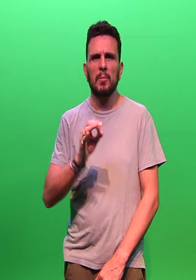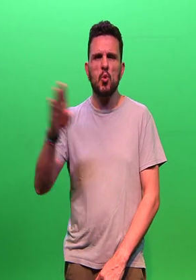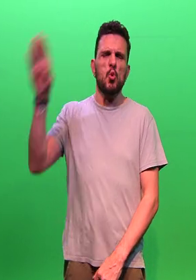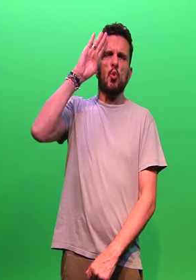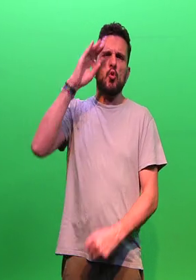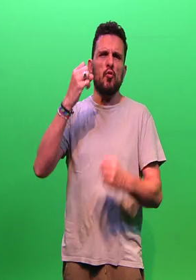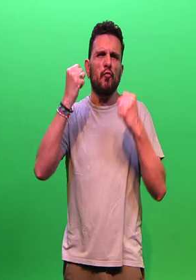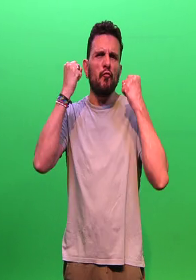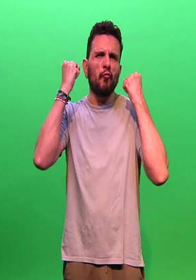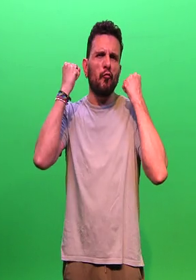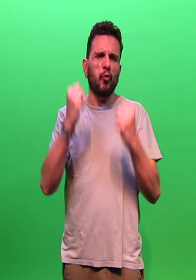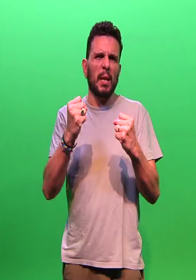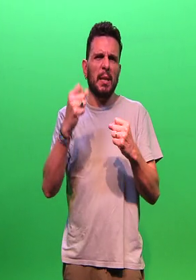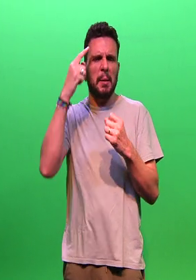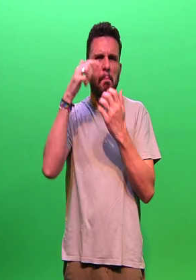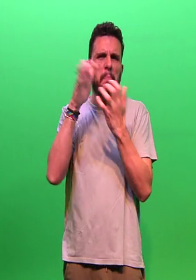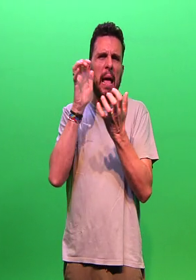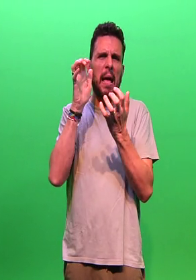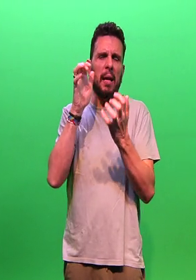Sí, em vaig donar un cop al front molt fort i em vaig obrir el cap.